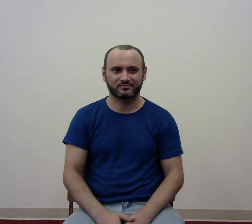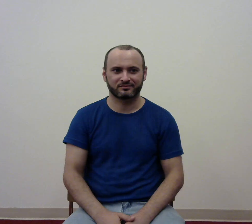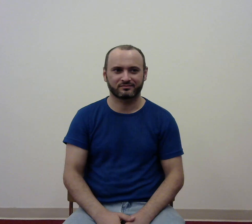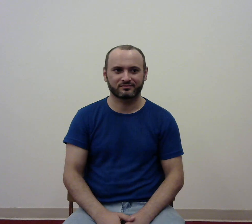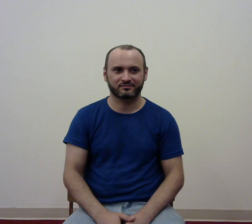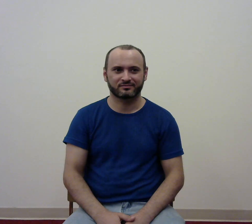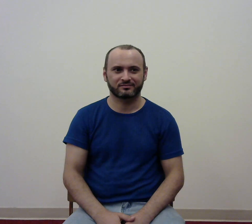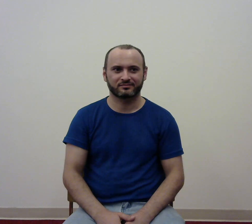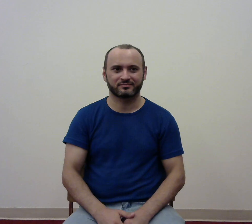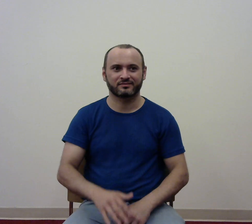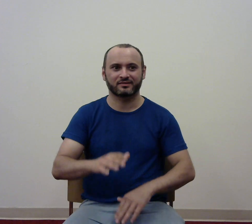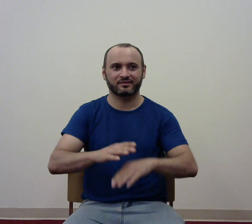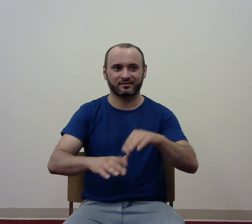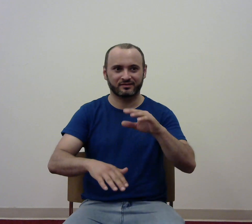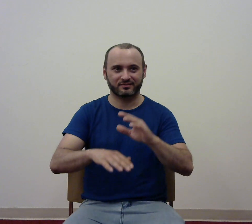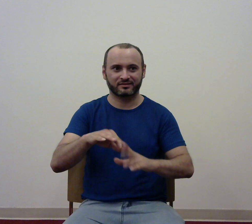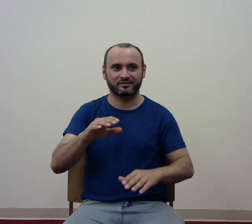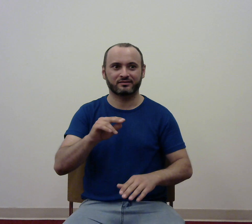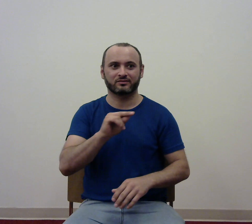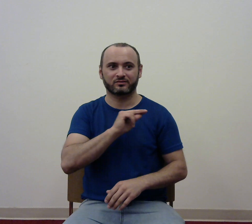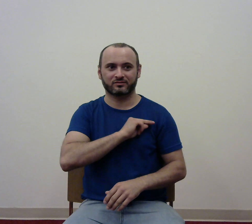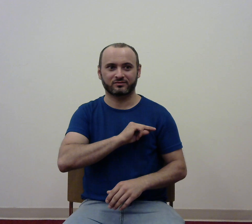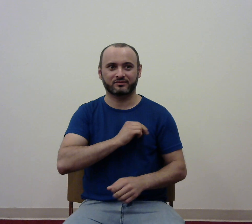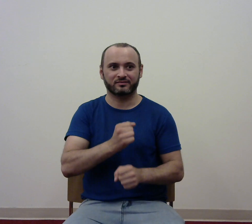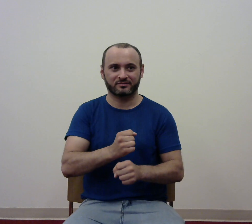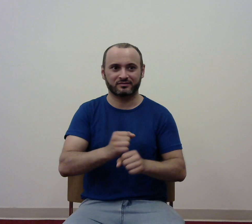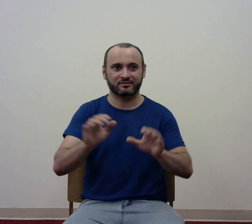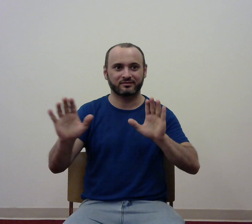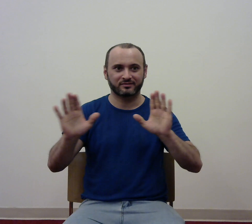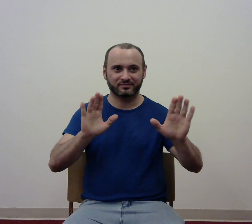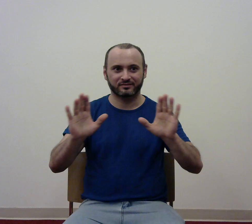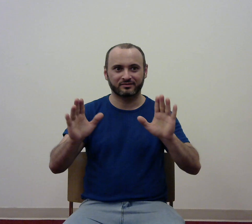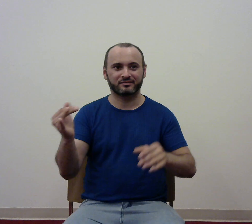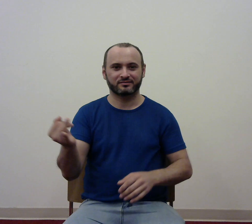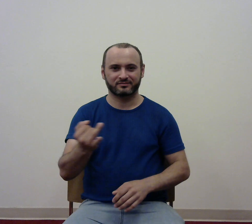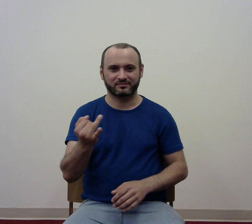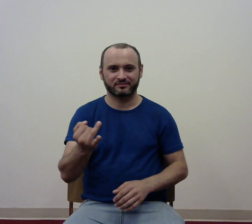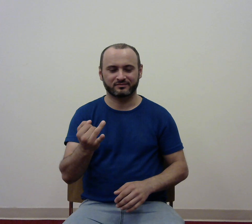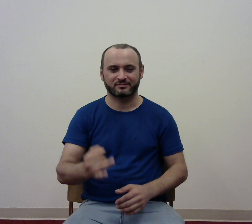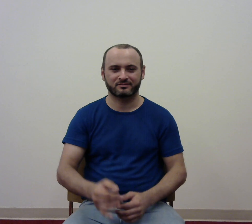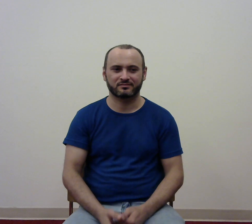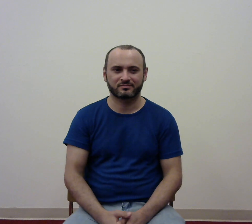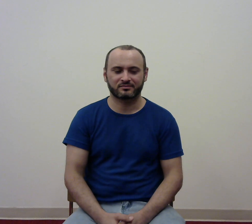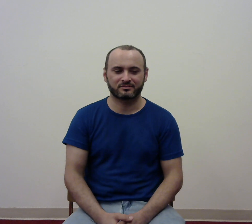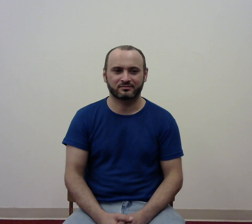Əl işləri sərgisi maraqlı idi